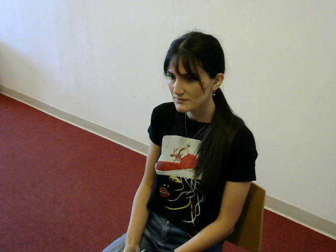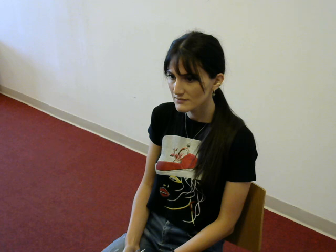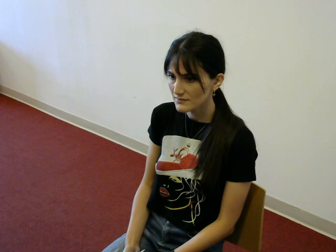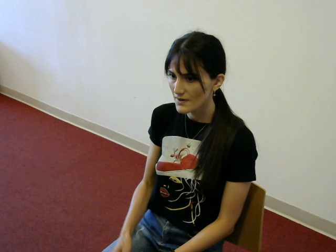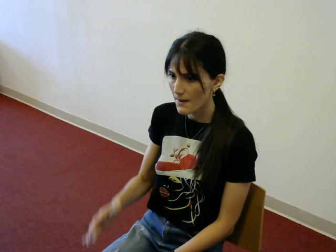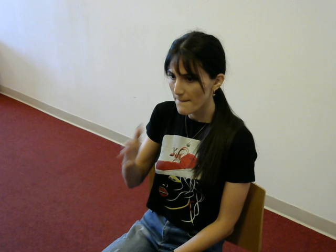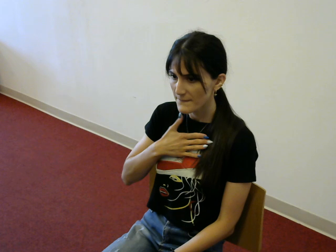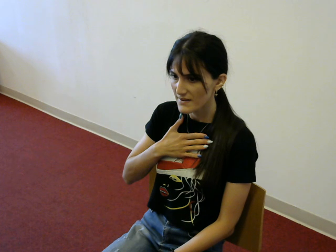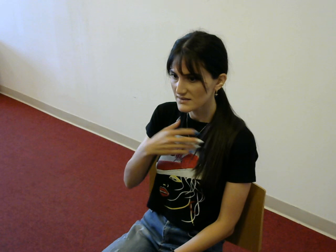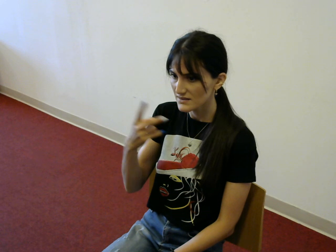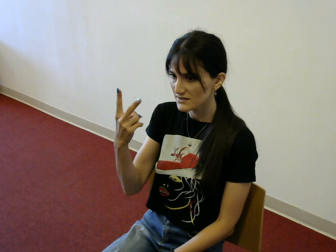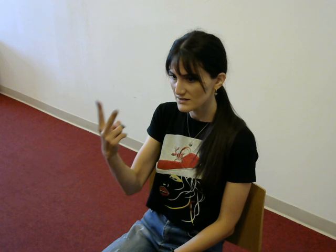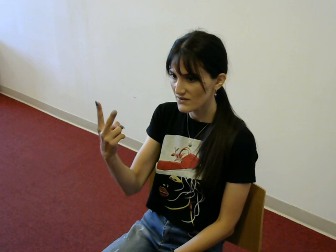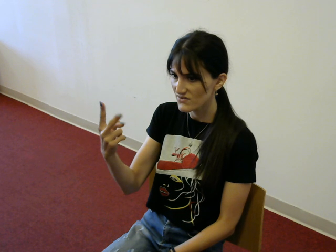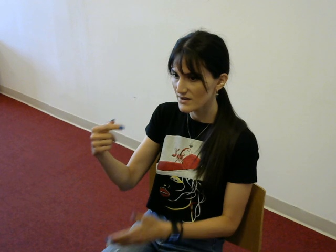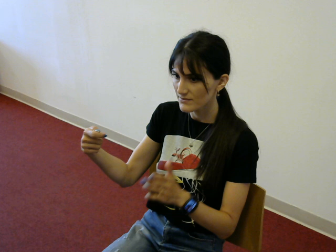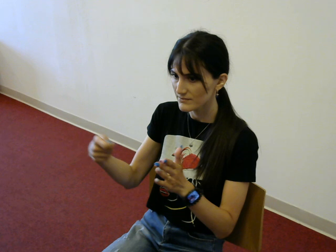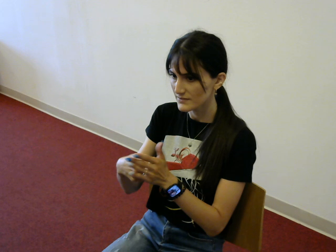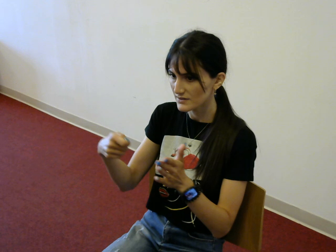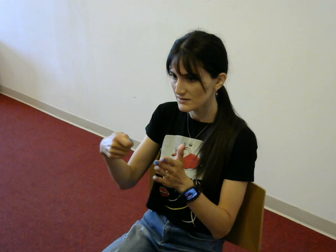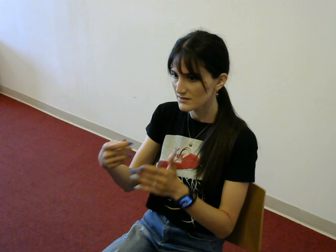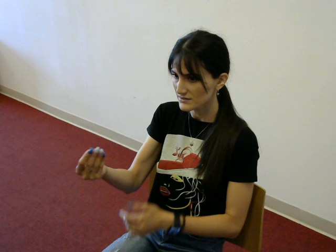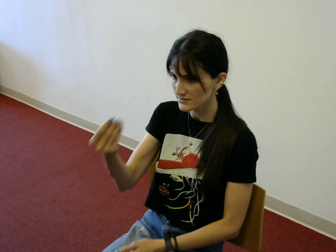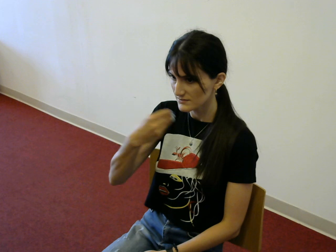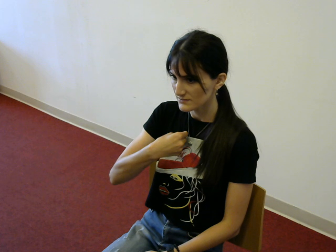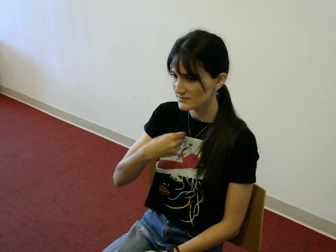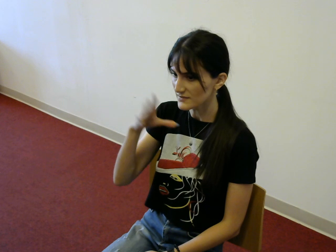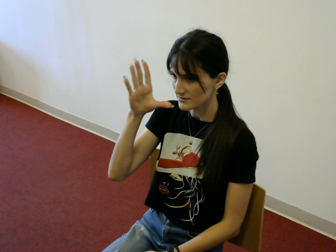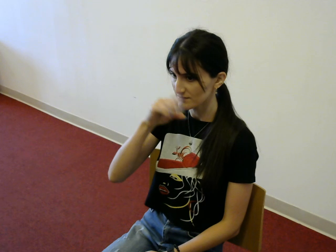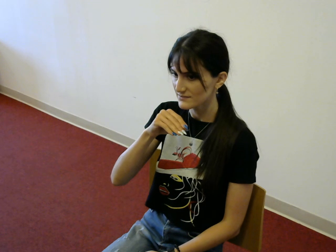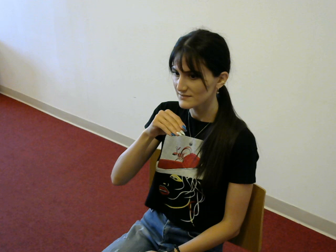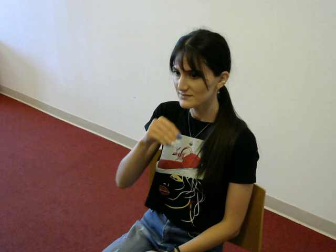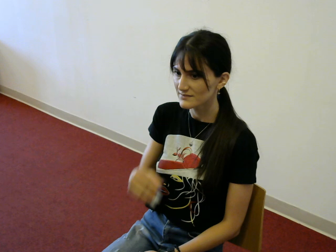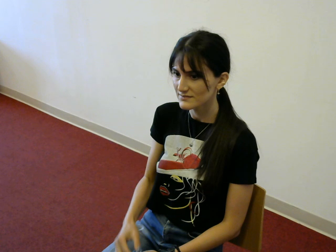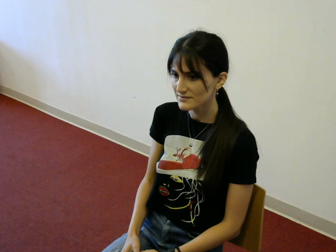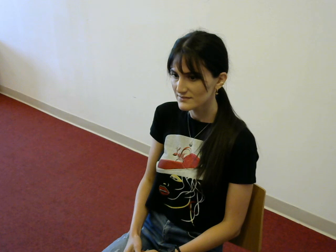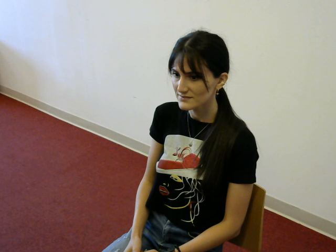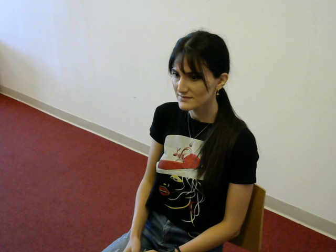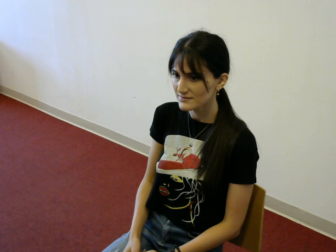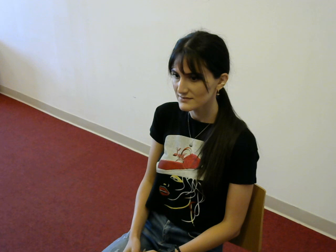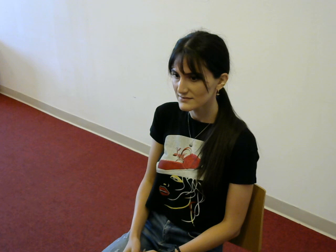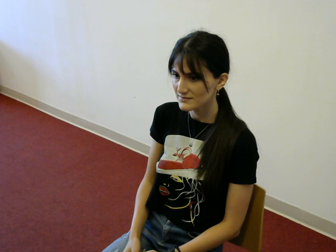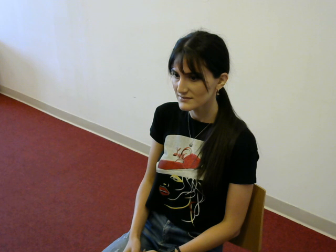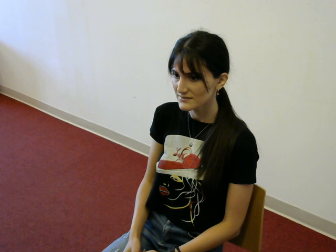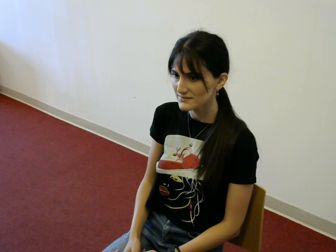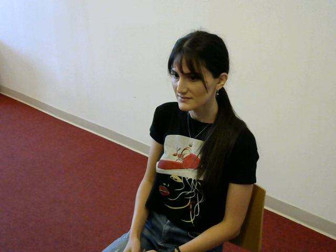Mənə 2 bilet verə bilərsinizmi?